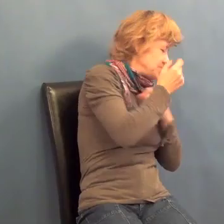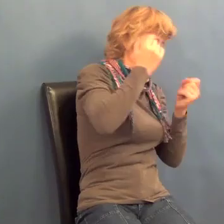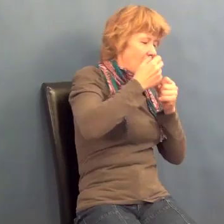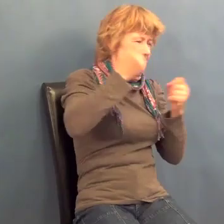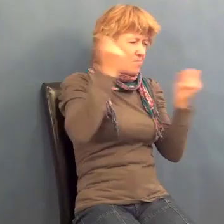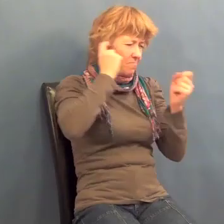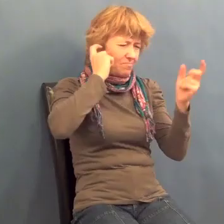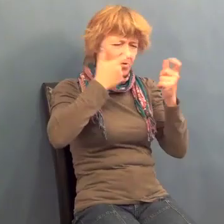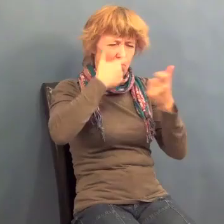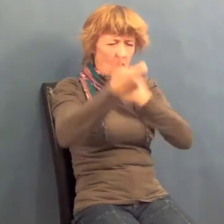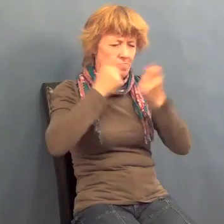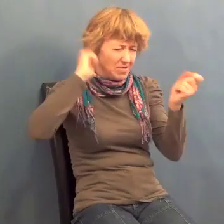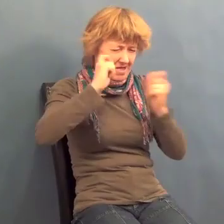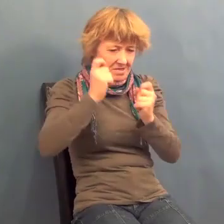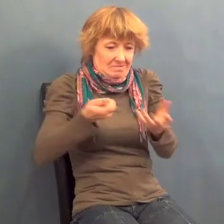A budzik bardzo głośno dzwoni, mocno.